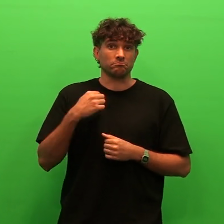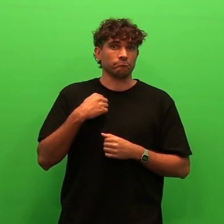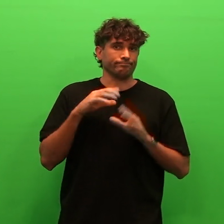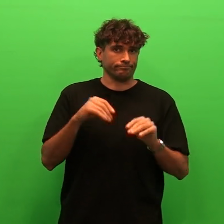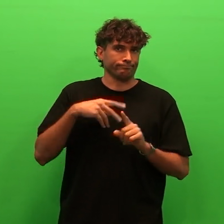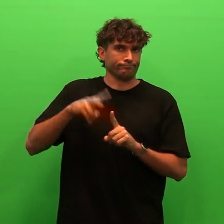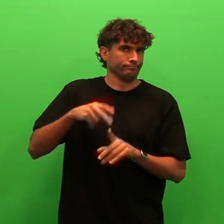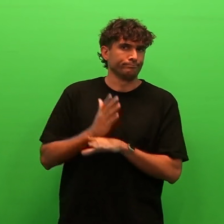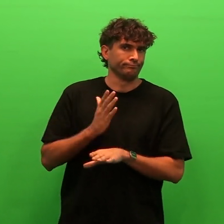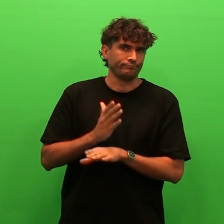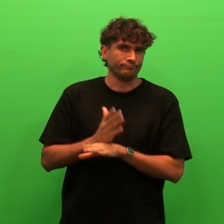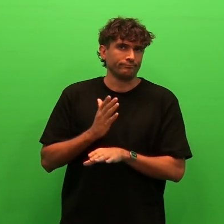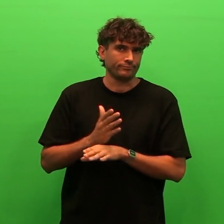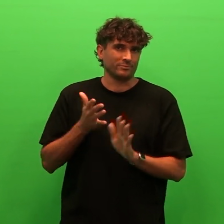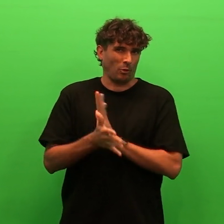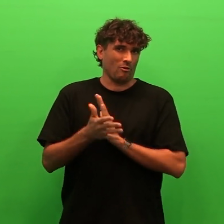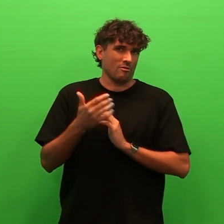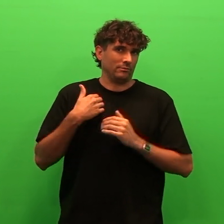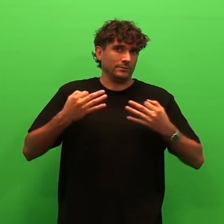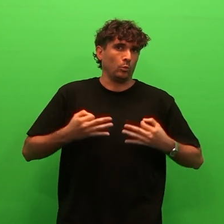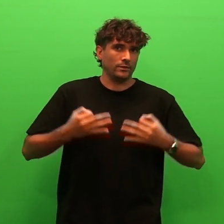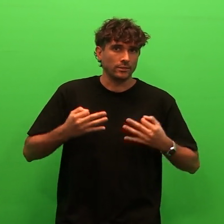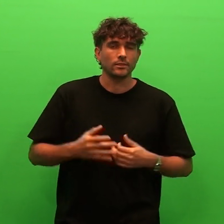Sí, sempre utilitzo el preservatiu, per seguretat.